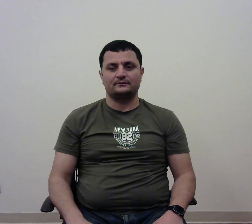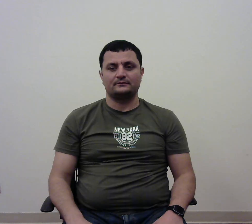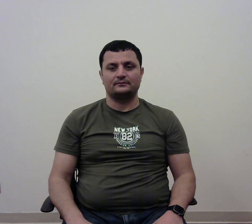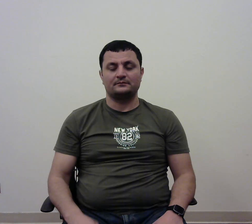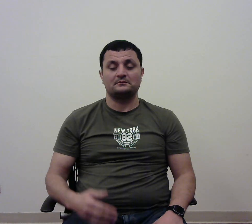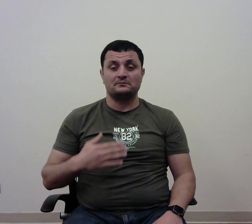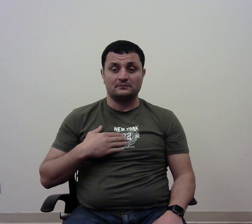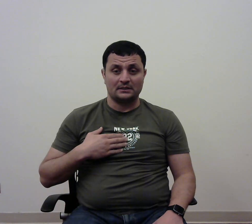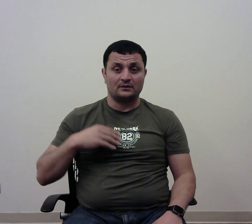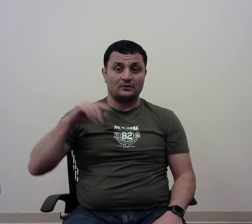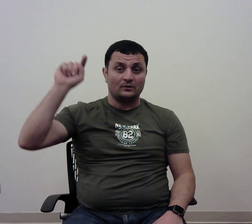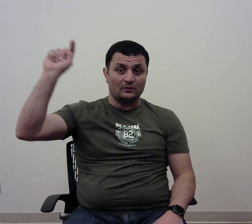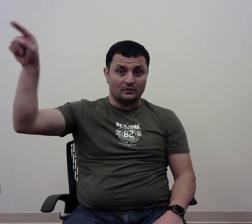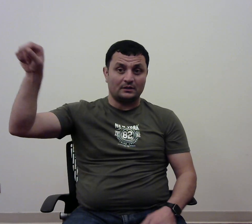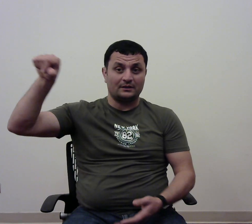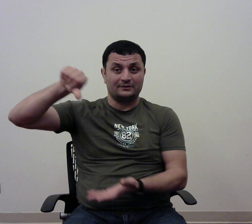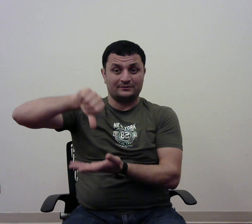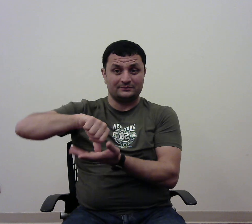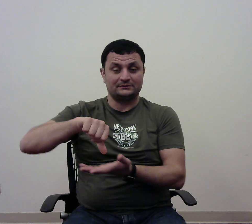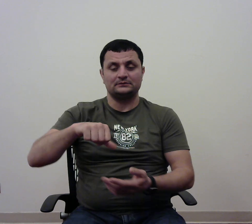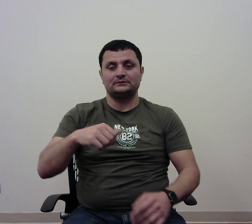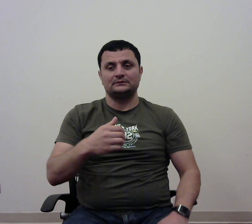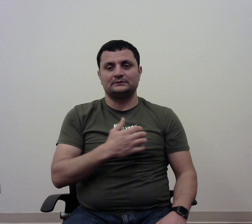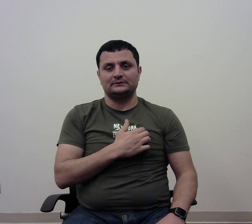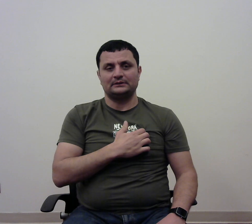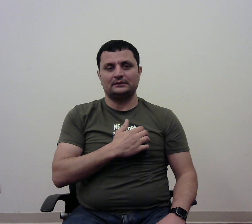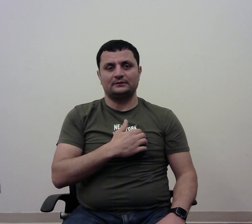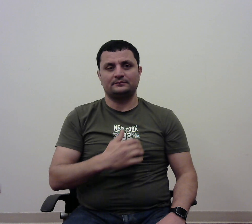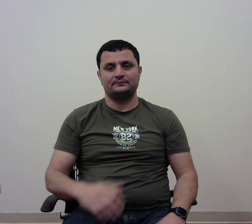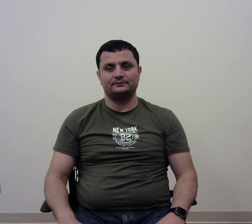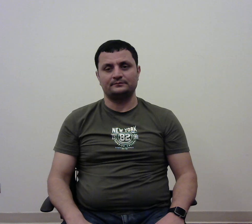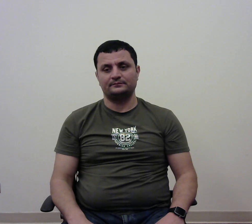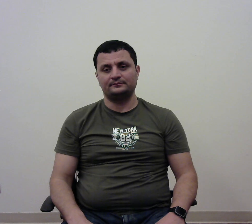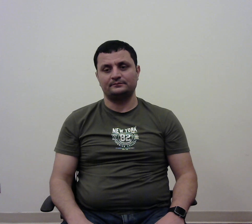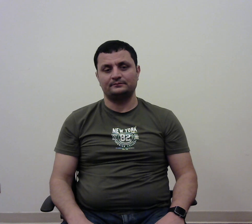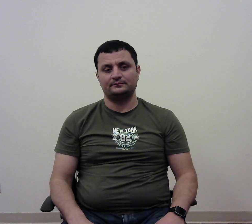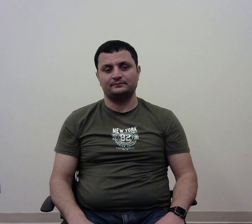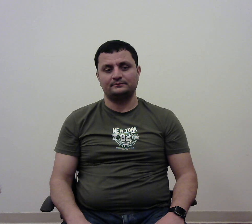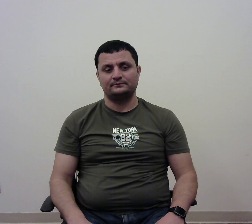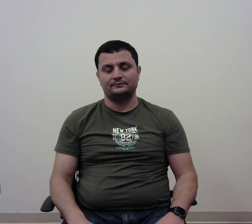Mən orda olmaq istəyərdim